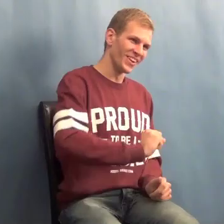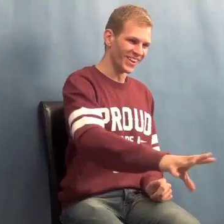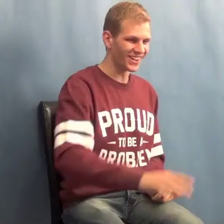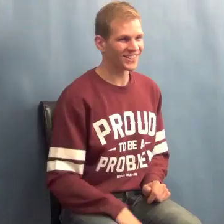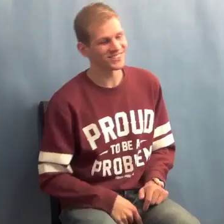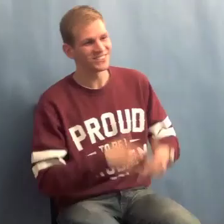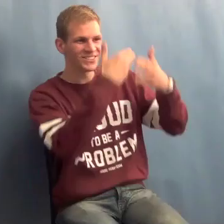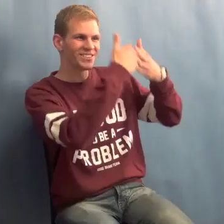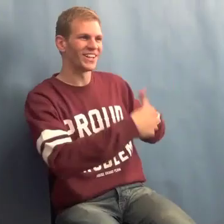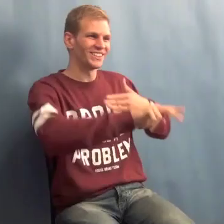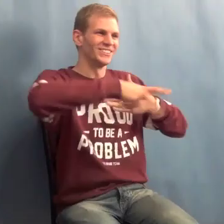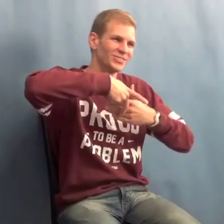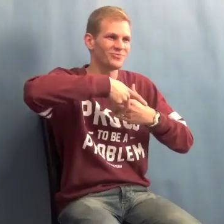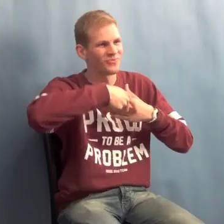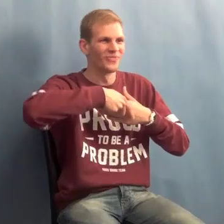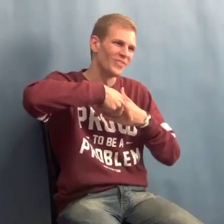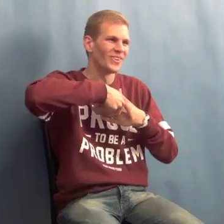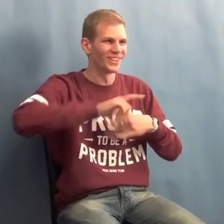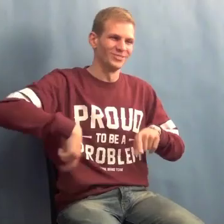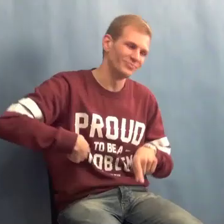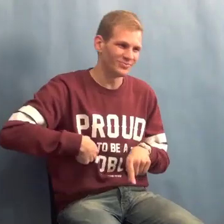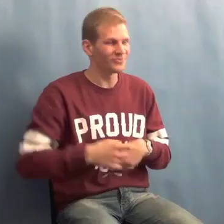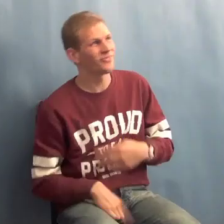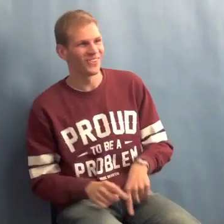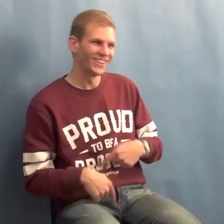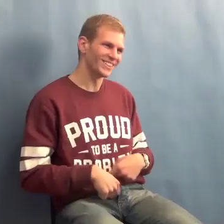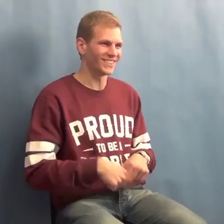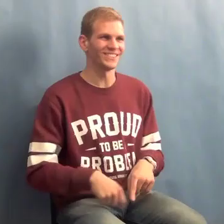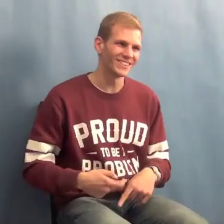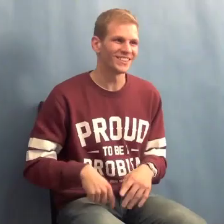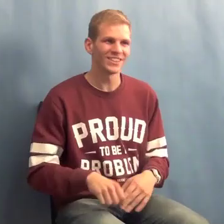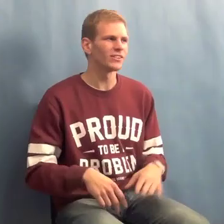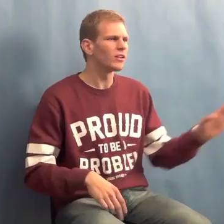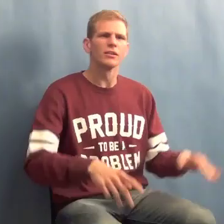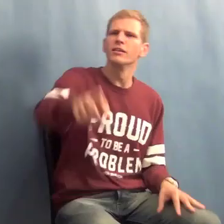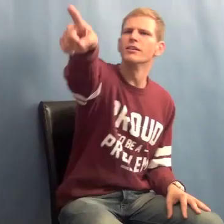Zaczął odwracać uwagę policjanta dziwnym zachowaniem, oparł się o ścianę, przebierał nogami.